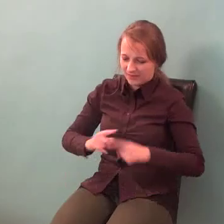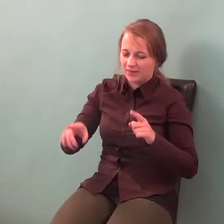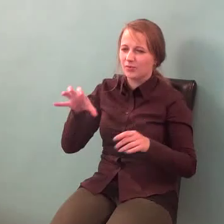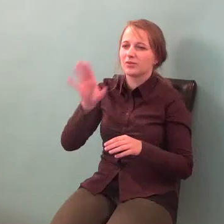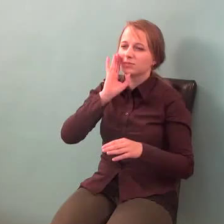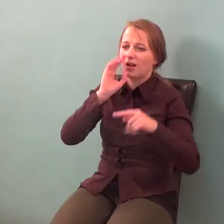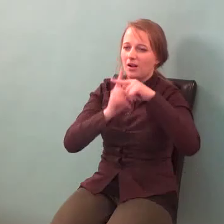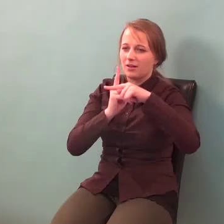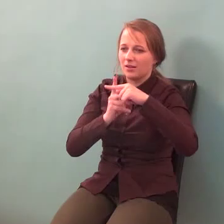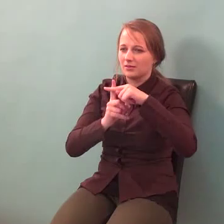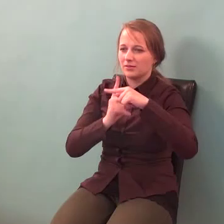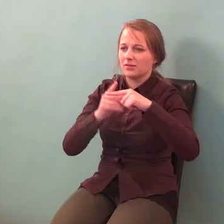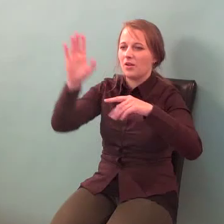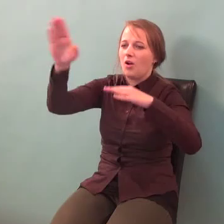Prawdopodobnie to znak katolicki.